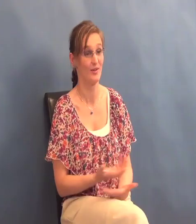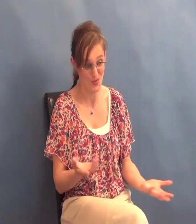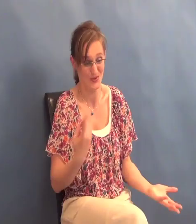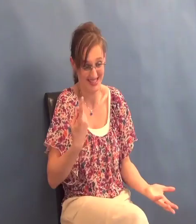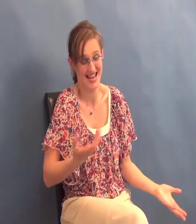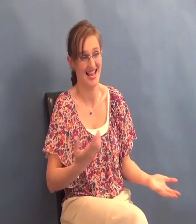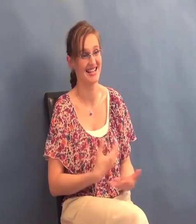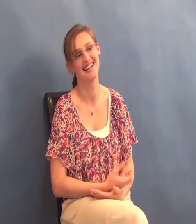No, to zakaz.